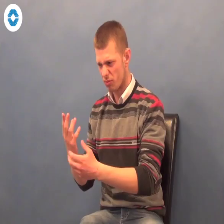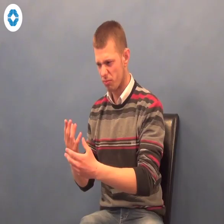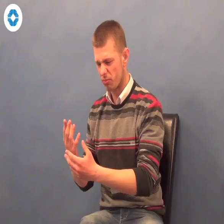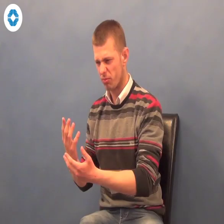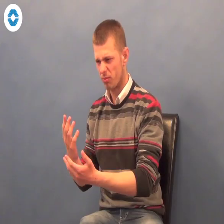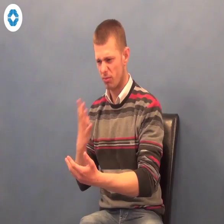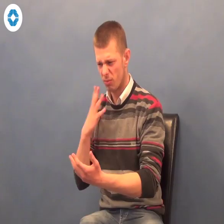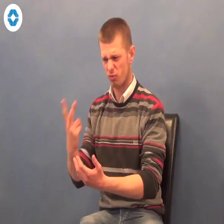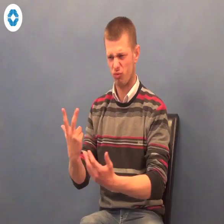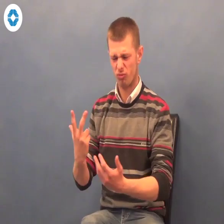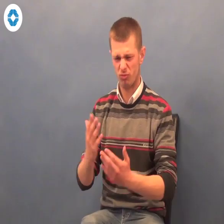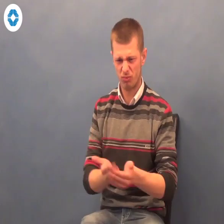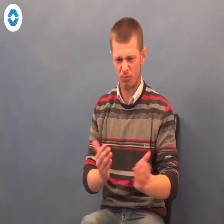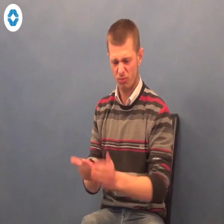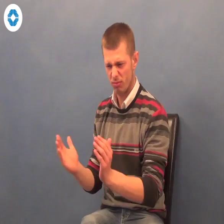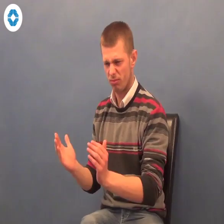Były trzy pojemniki.